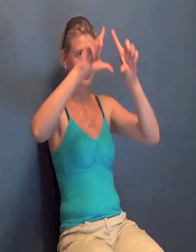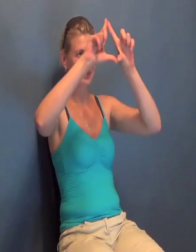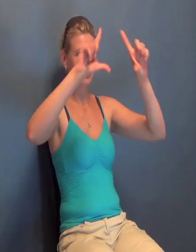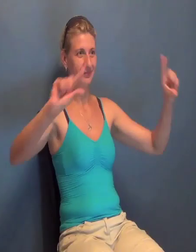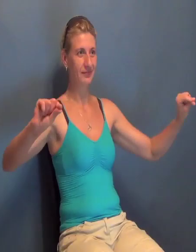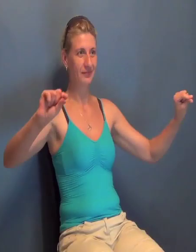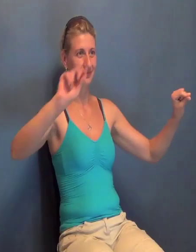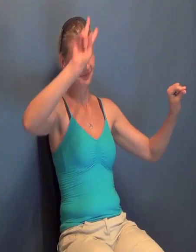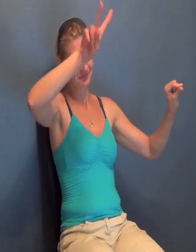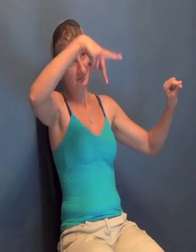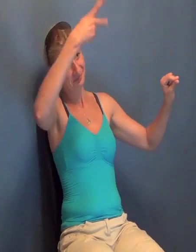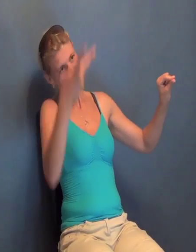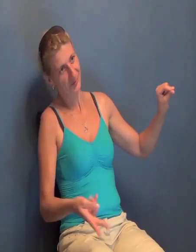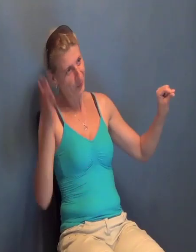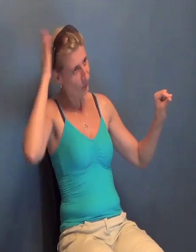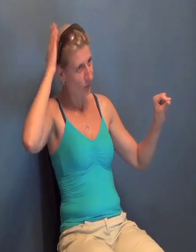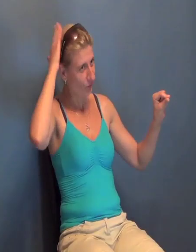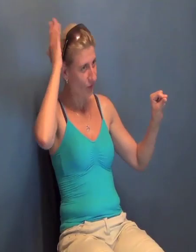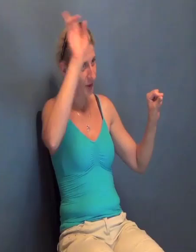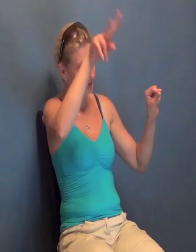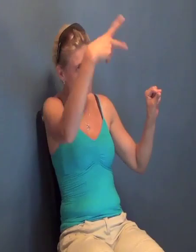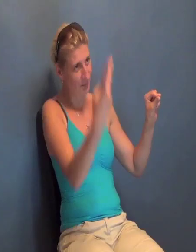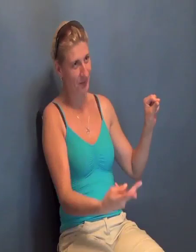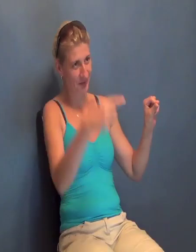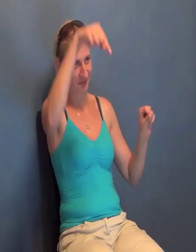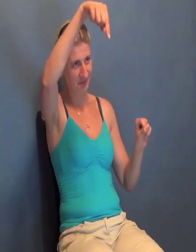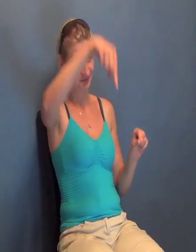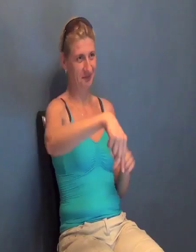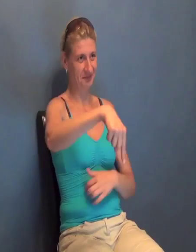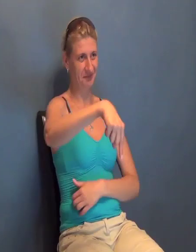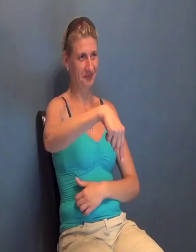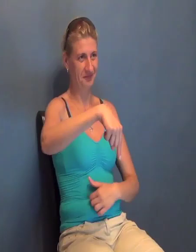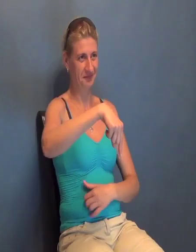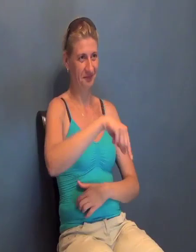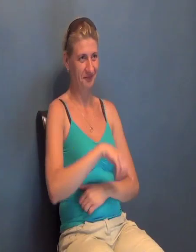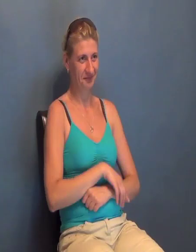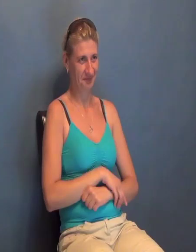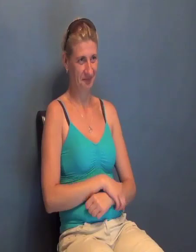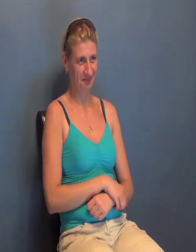Na trójkącie jest rysunek człowieka upadającego, z głową w dół.